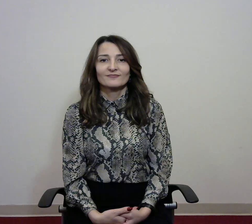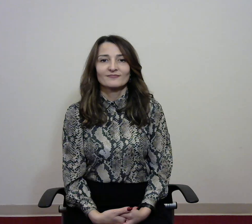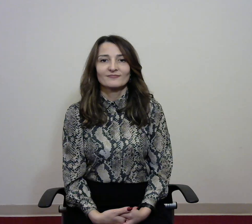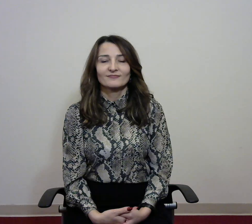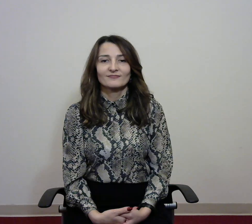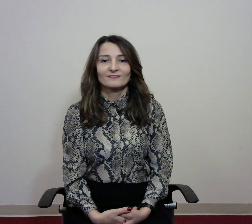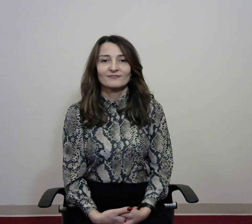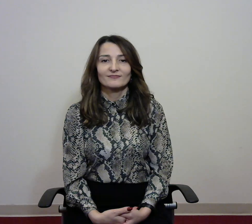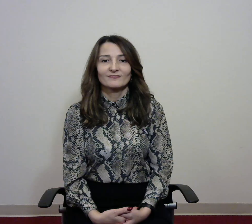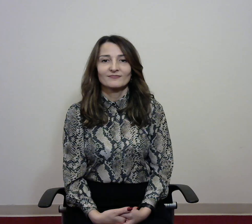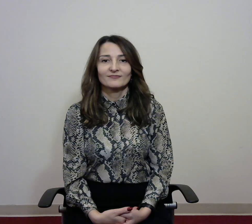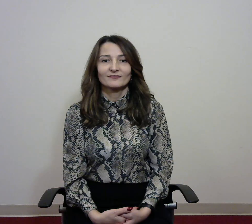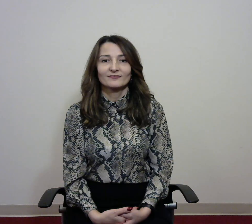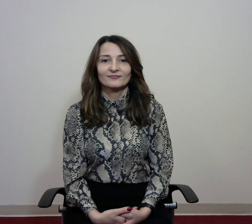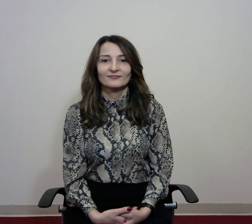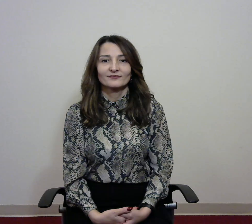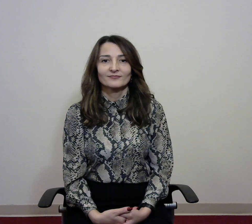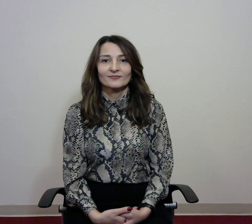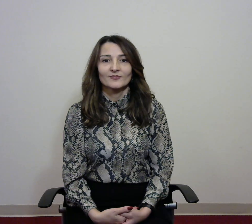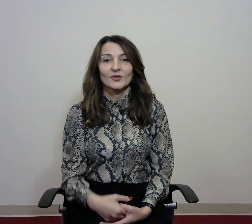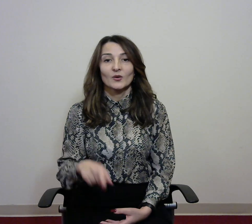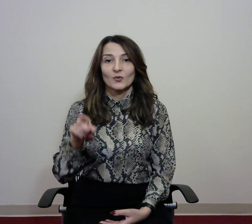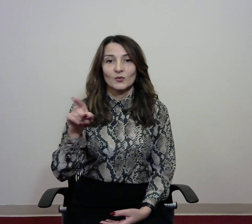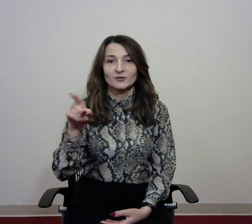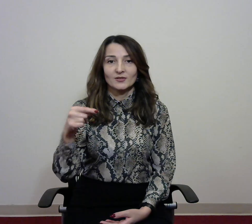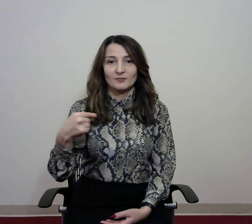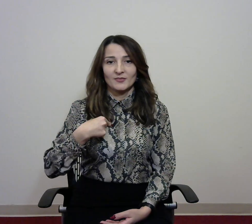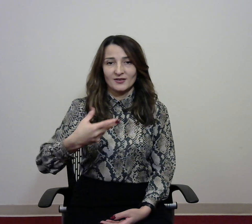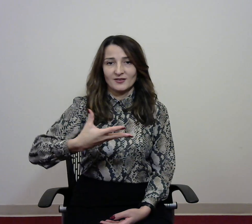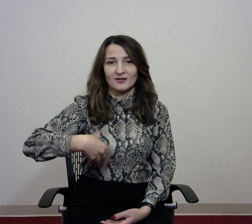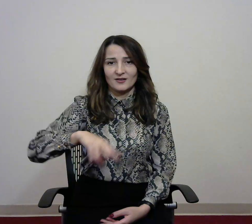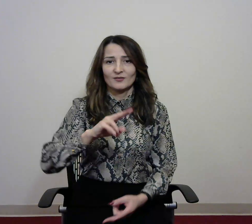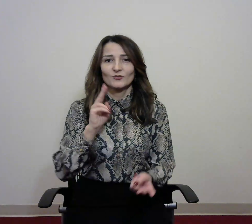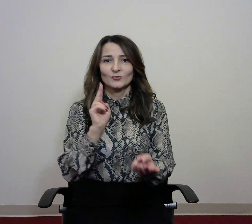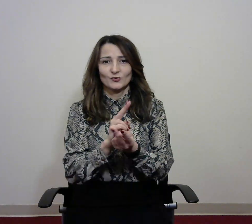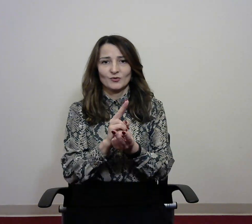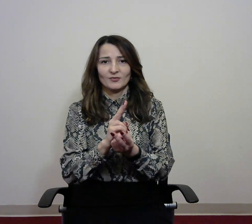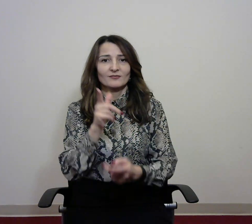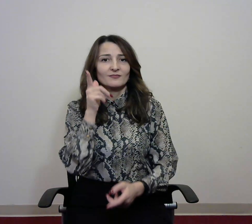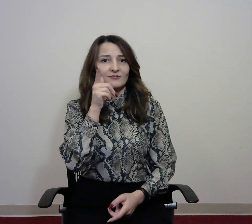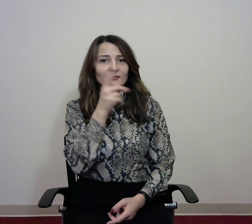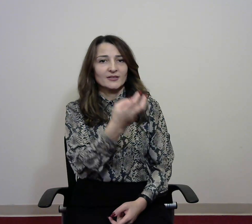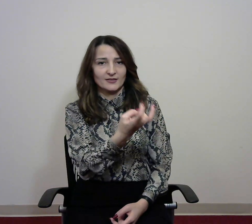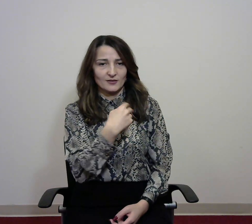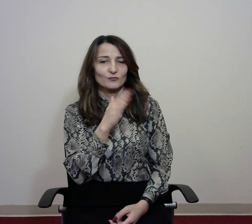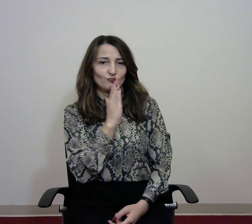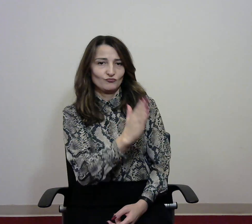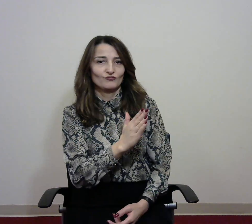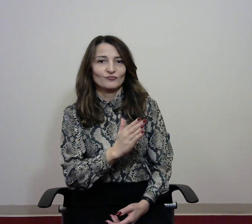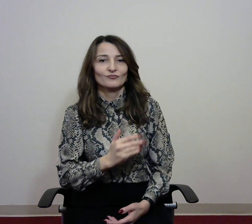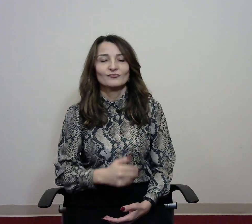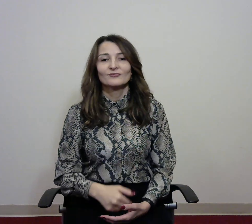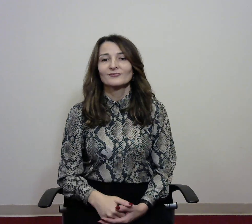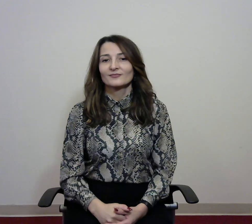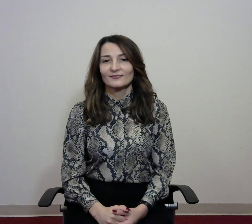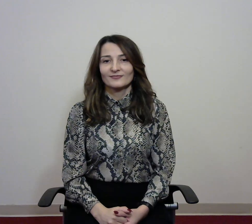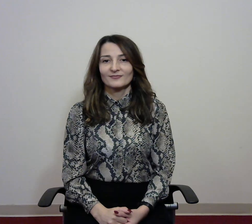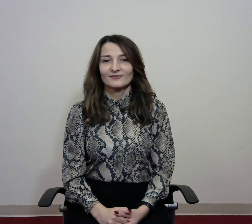O, bizi görməyə birisigün gələcək